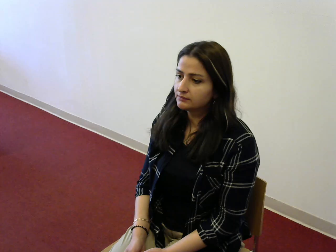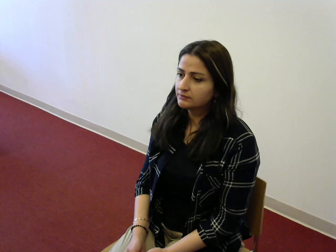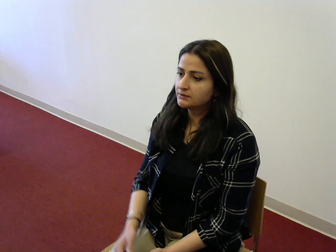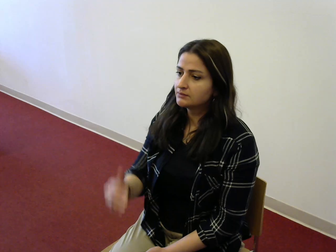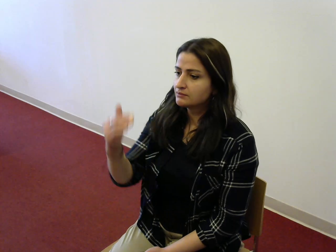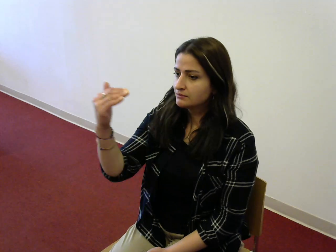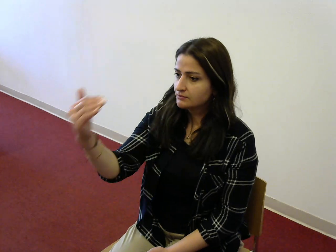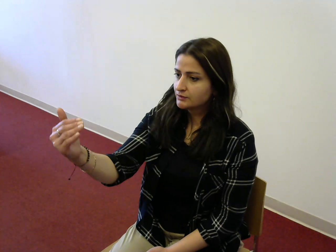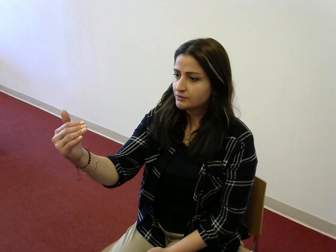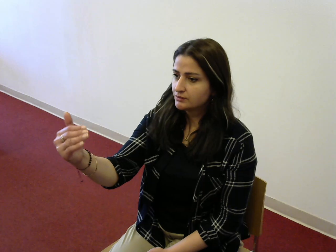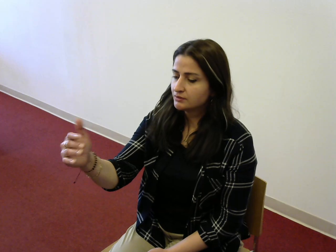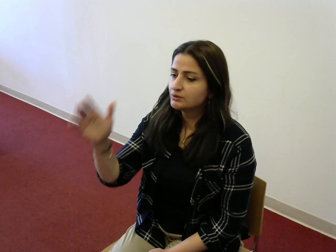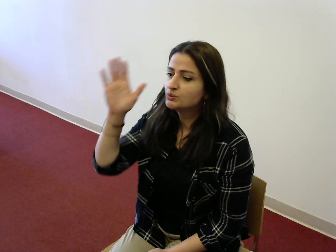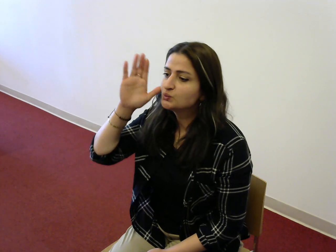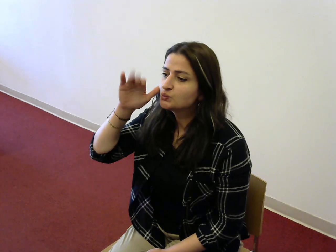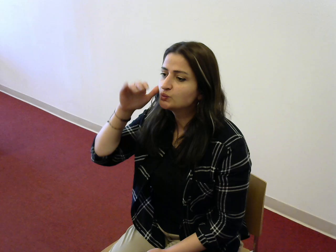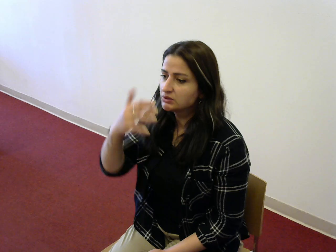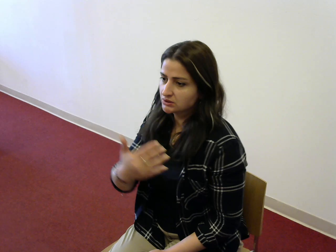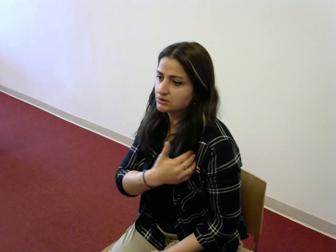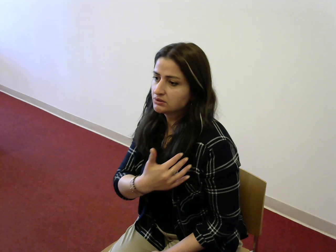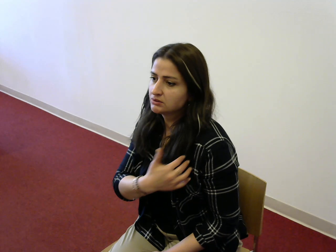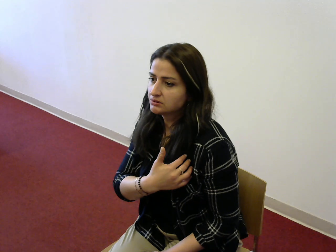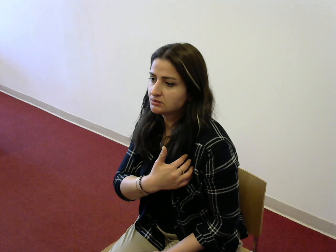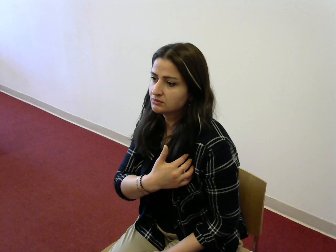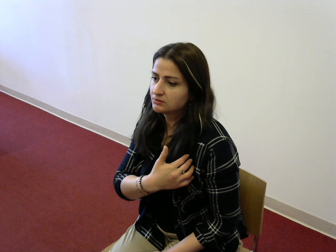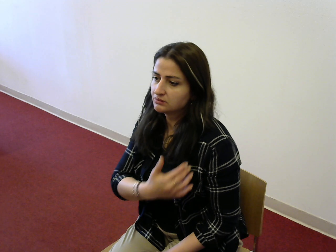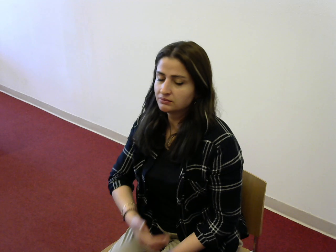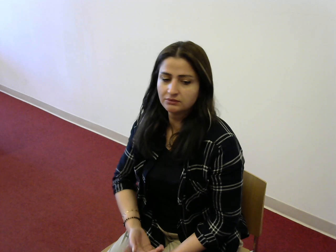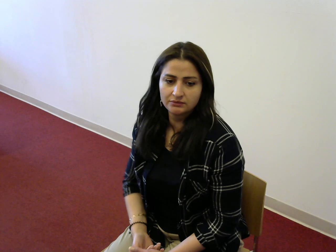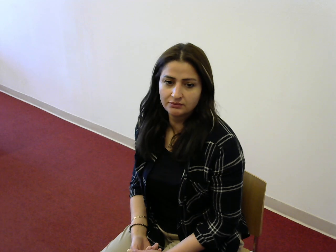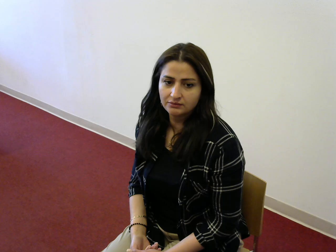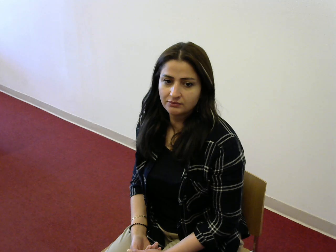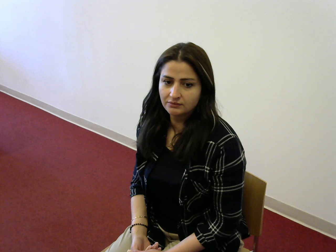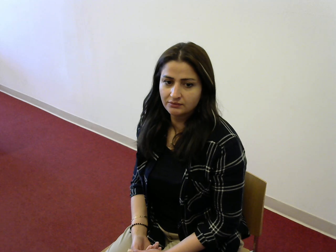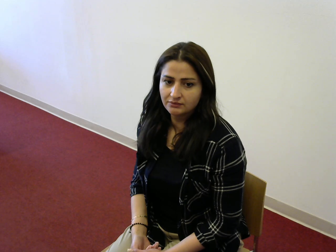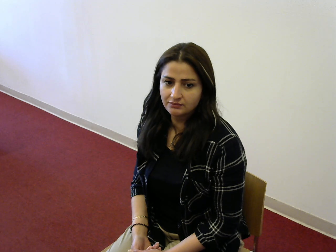Siz su istəyirsiniz?